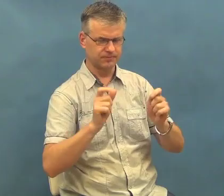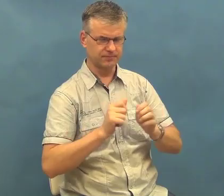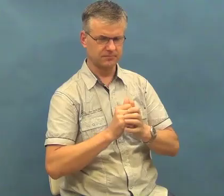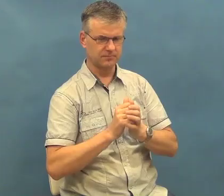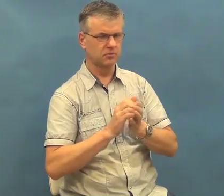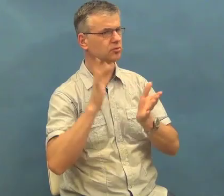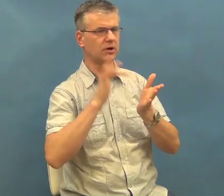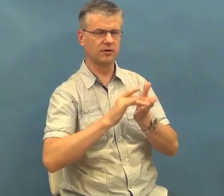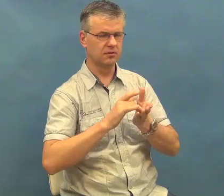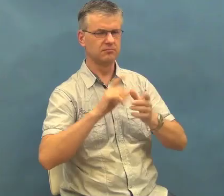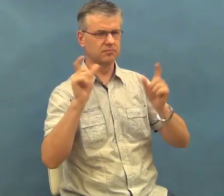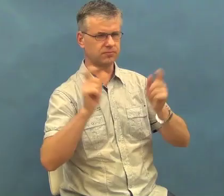Na miejscu jest impreza.